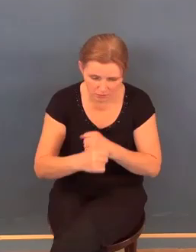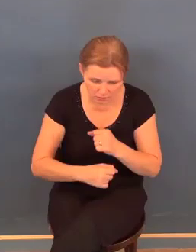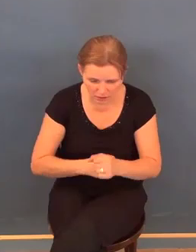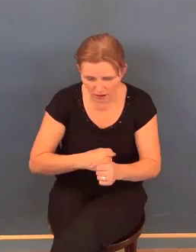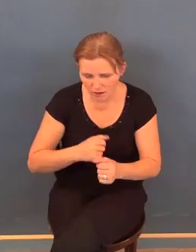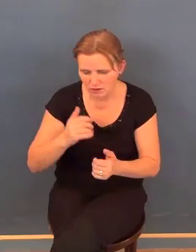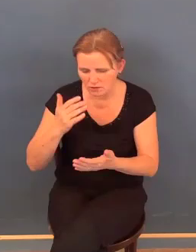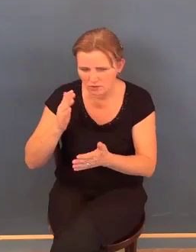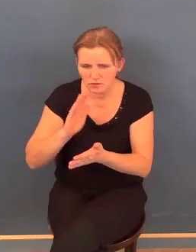Pracuję.